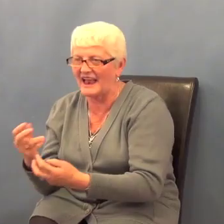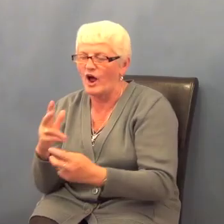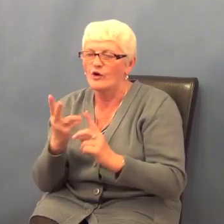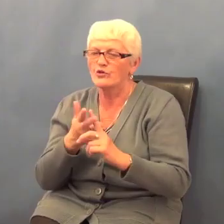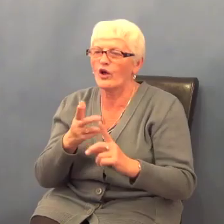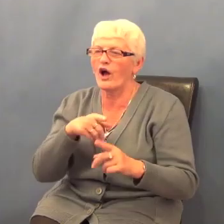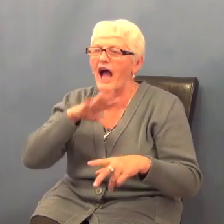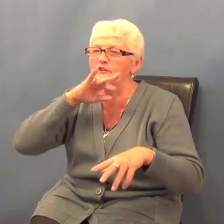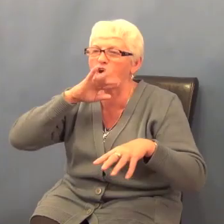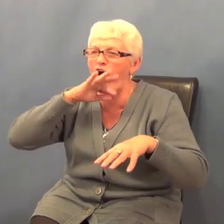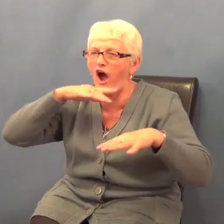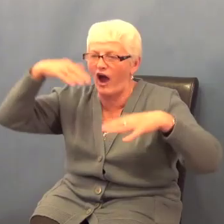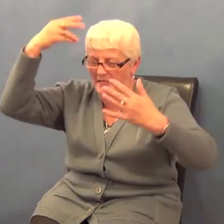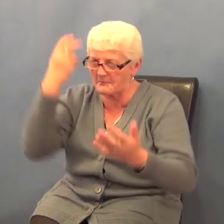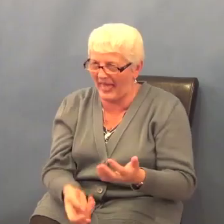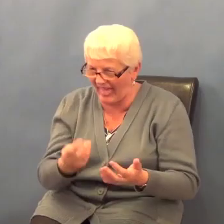Na trzecim obrazku wpadł do wody.